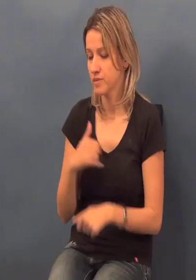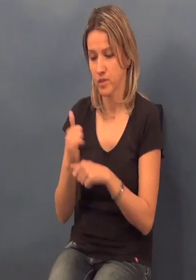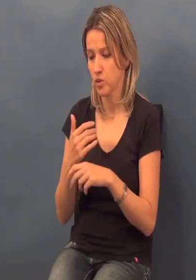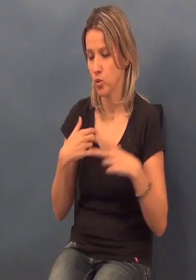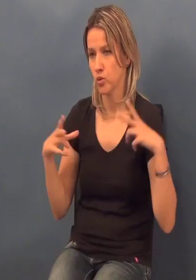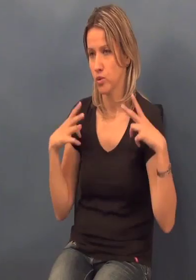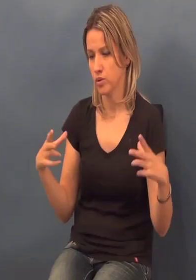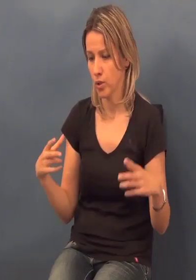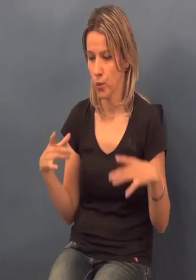Ja w piątek mam urlop.